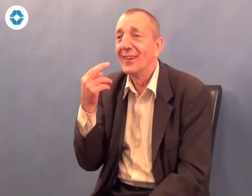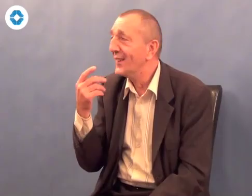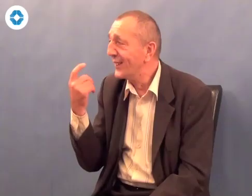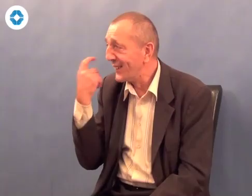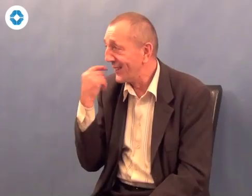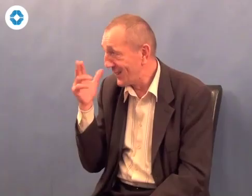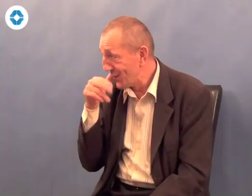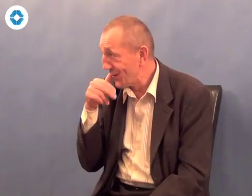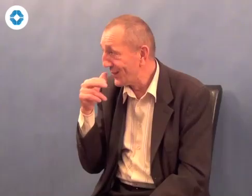Słysząca żaba?